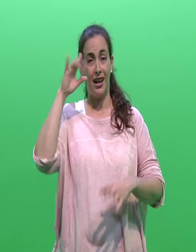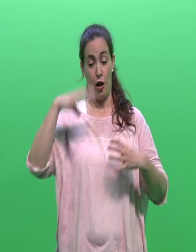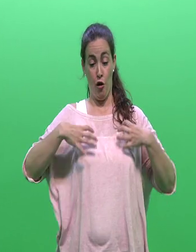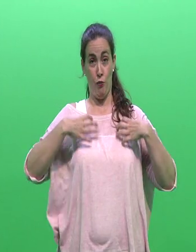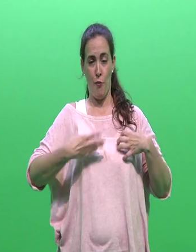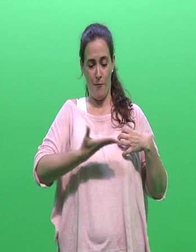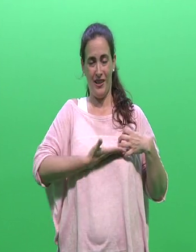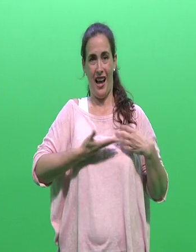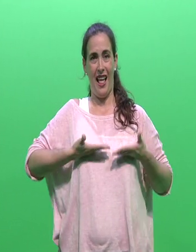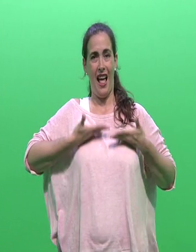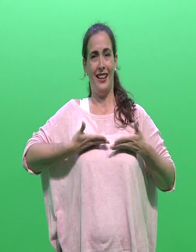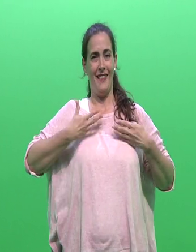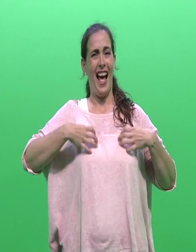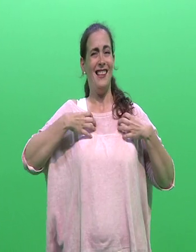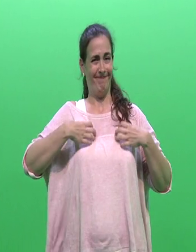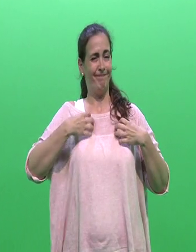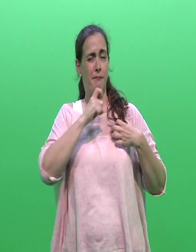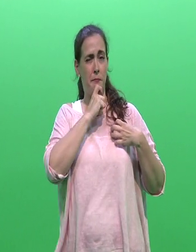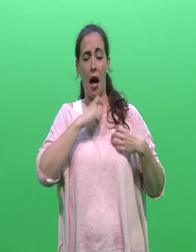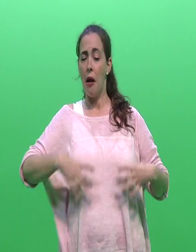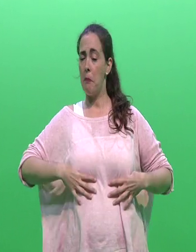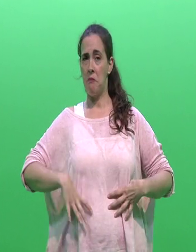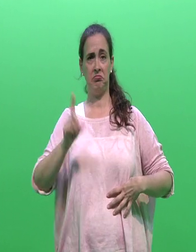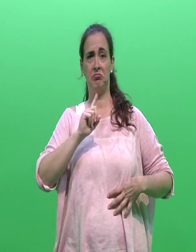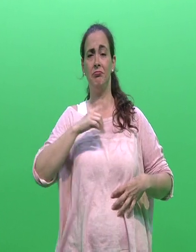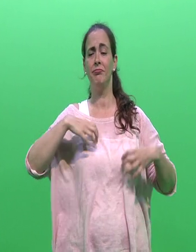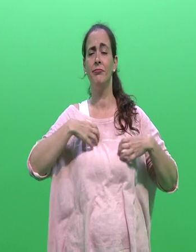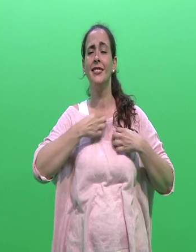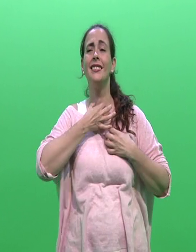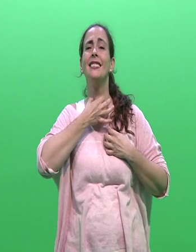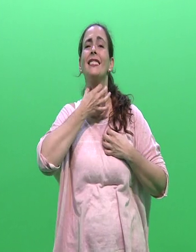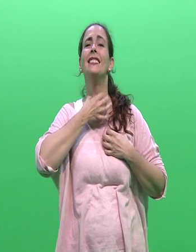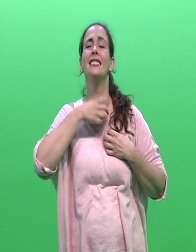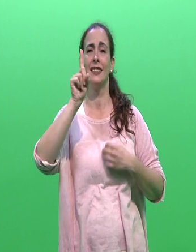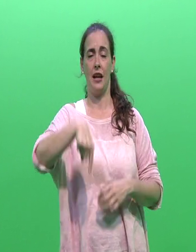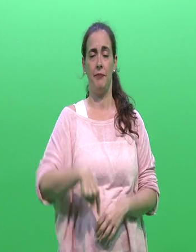Em fa mal la meitat superior dels pulmons. De la meitat cap a baix no em fa mal, només cap a dalt i fins al coll.